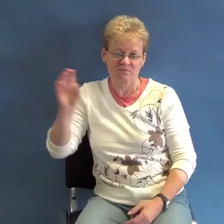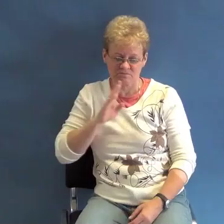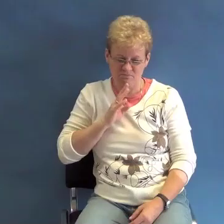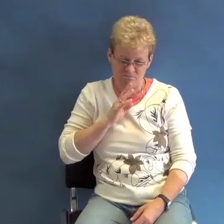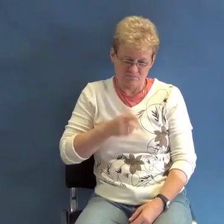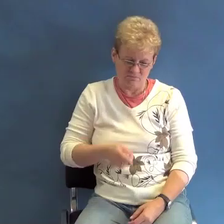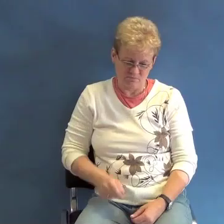Chyba...